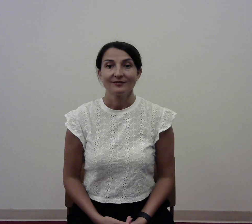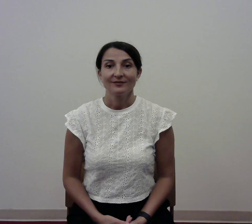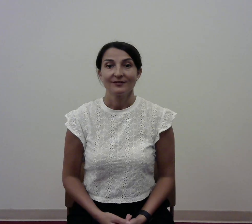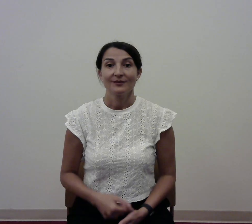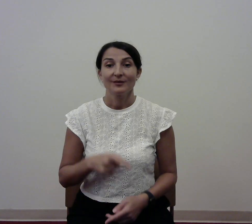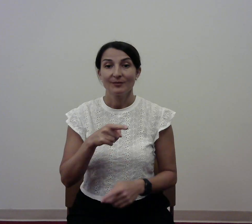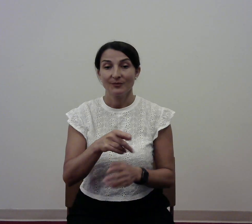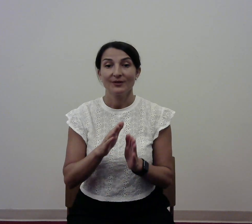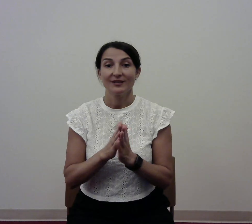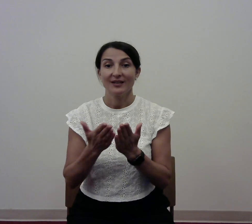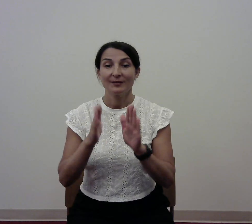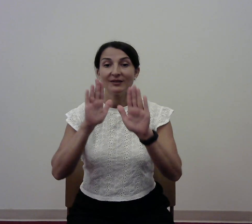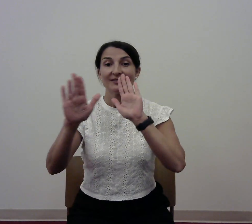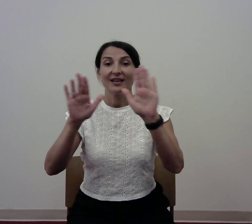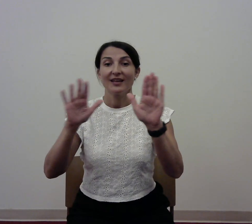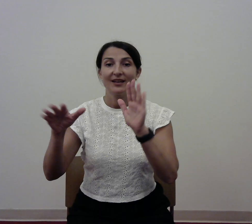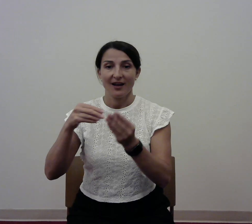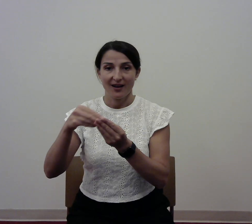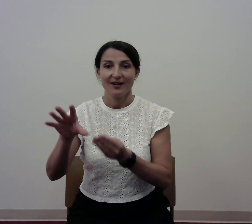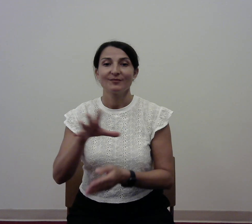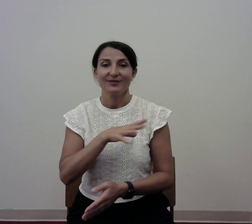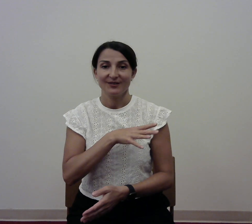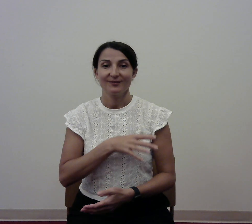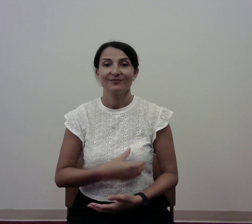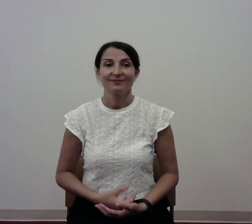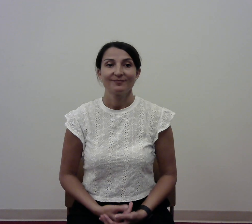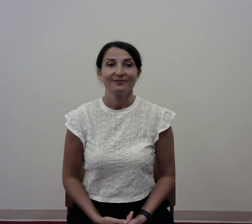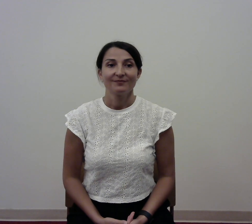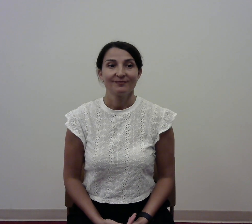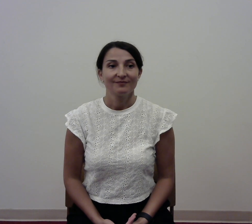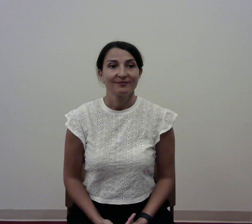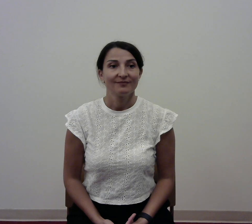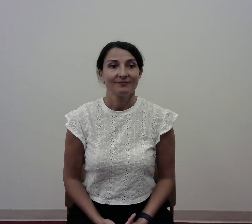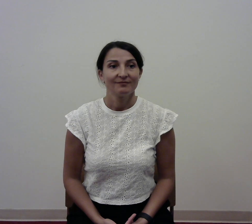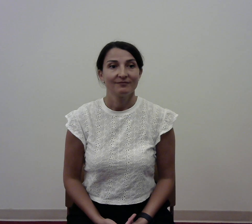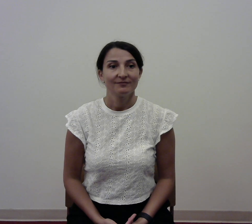Bu kitabları sərgidən almışam